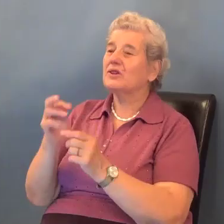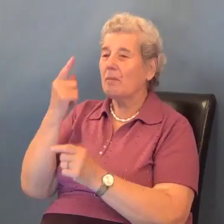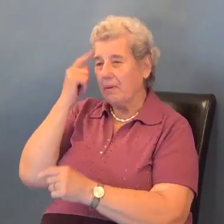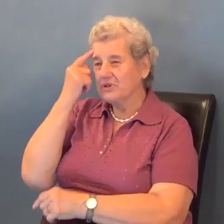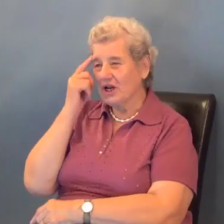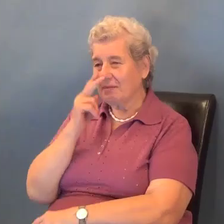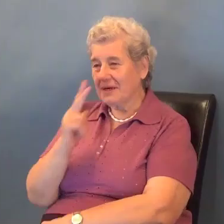Zobaczymy.